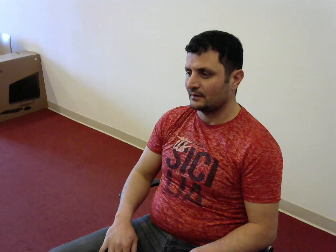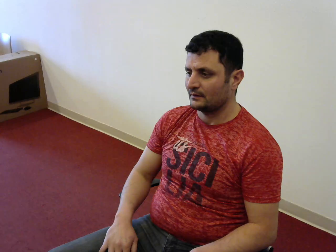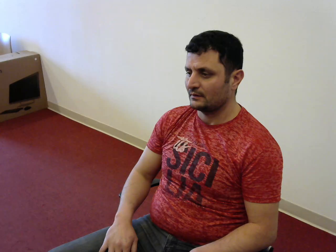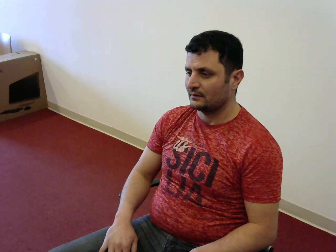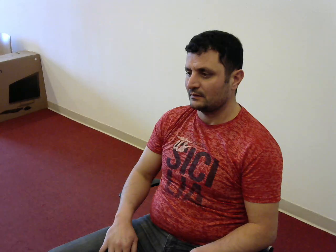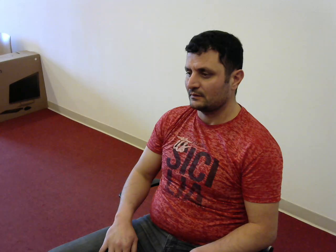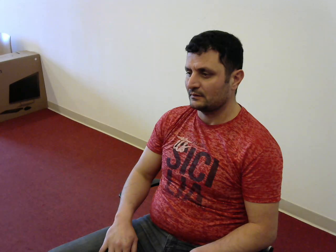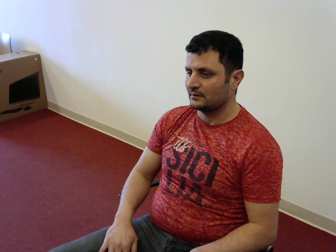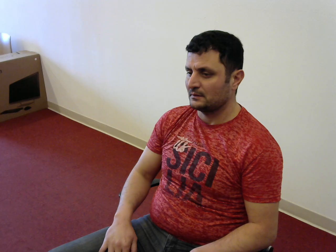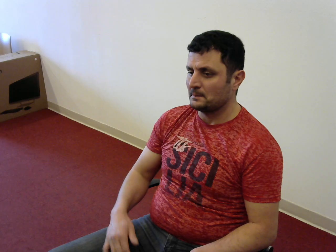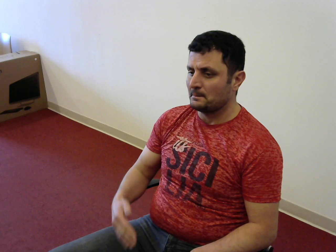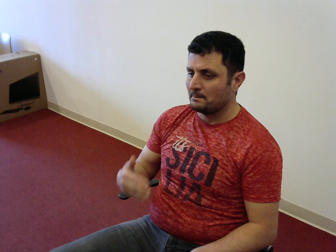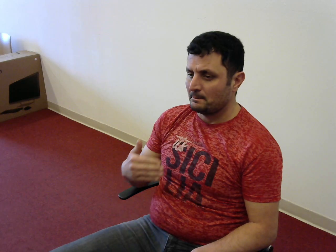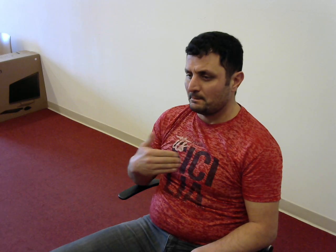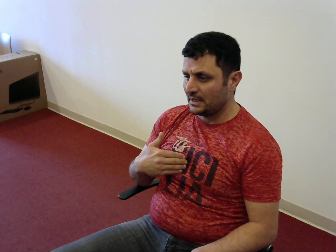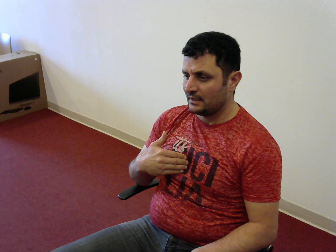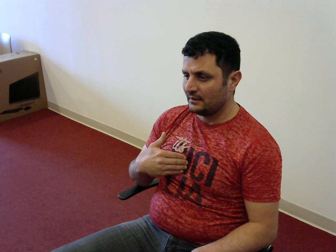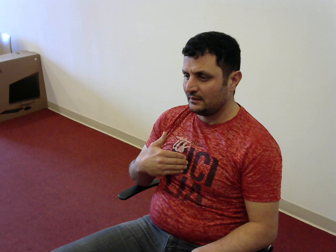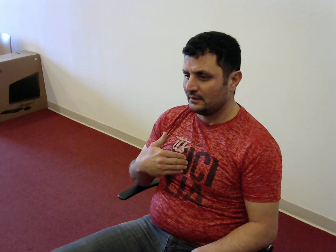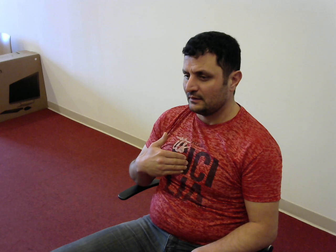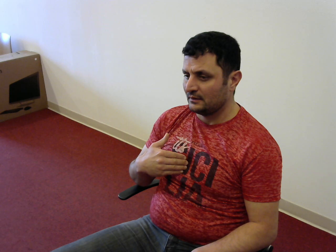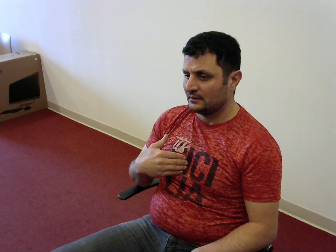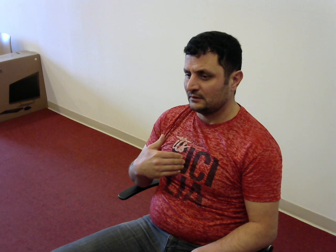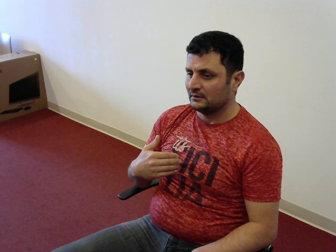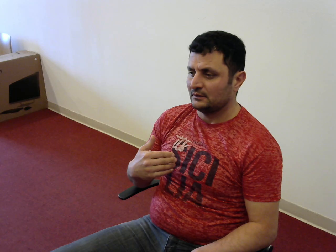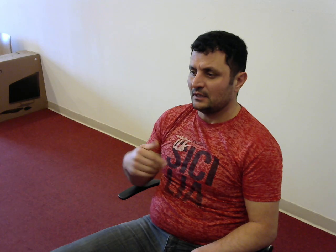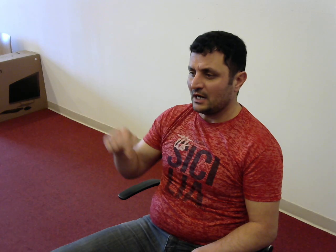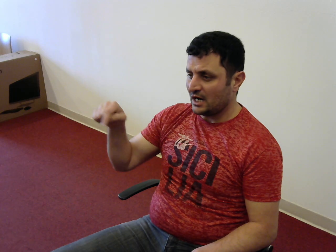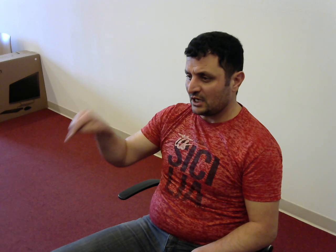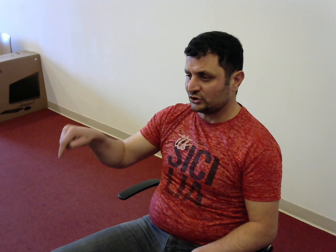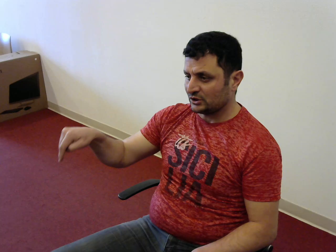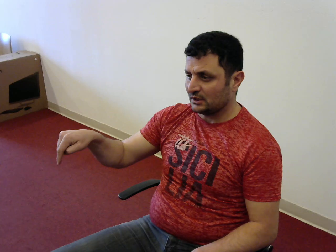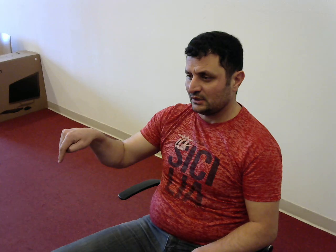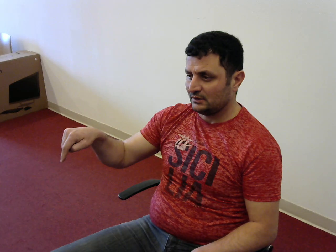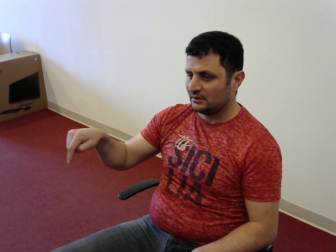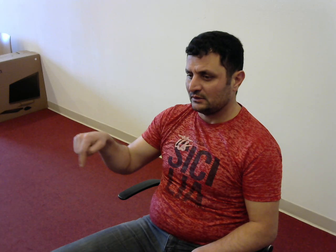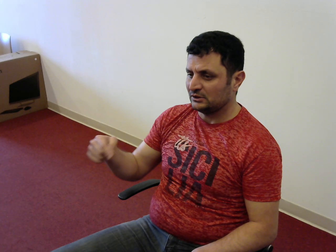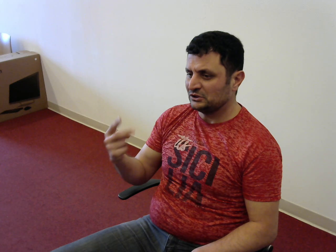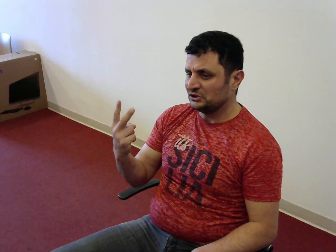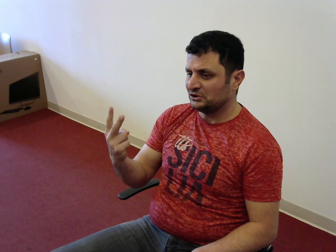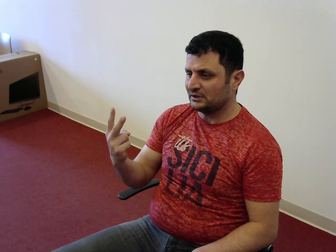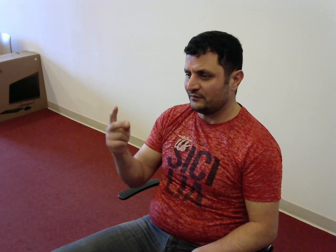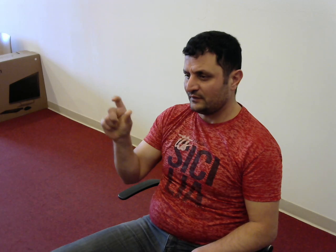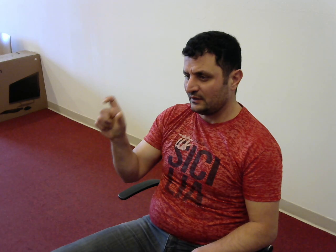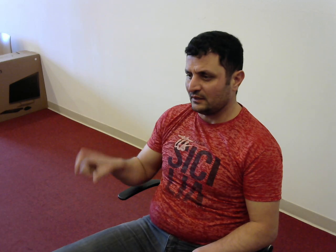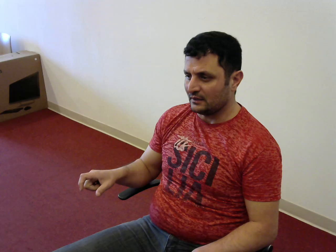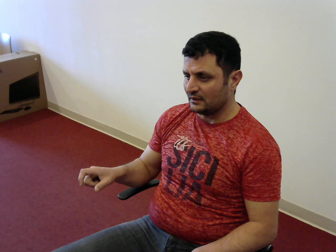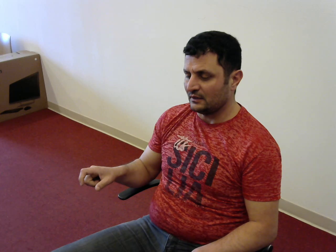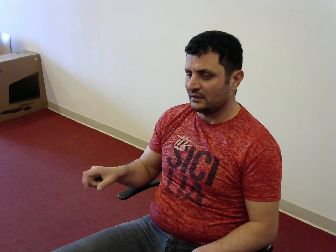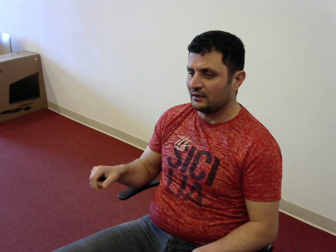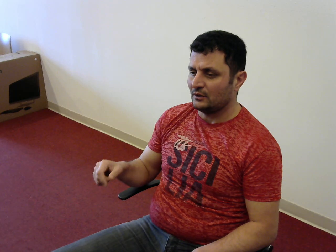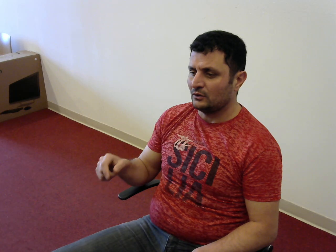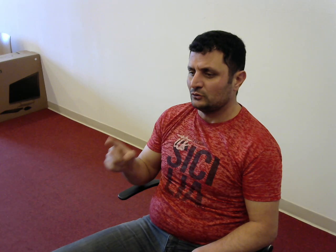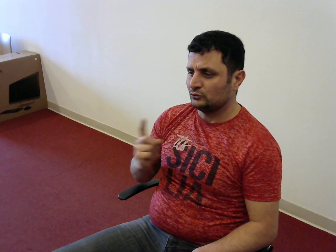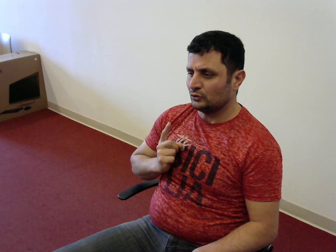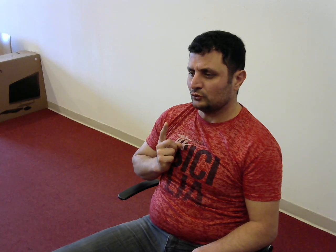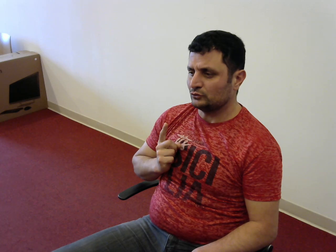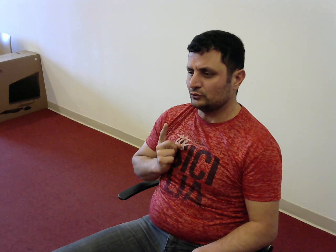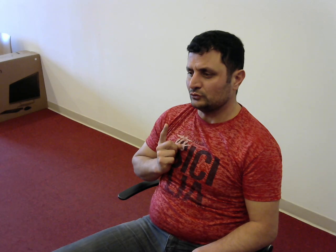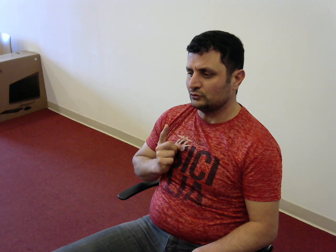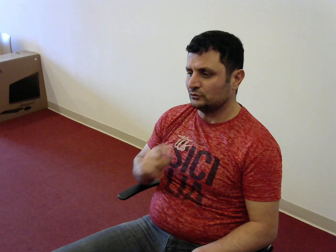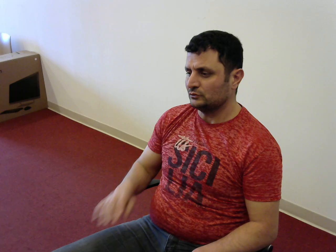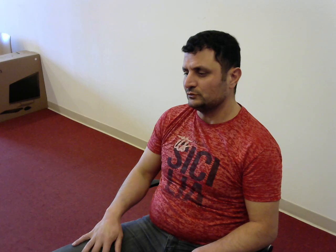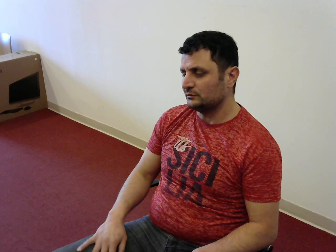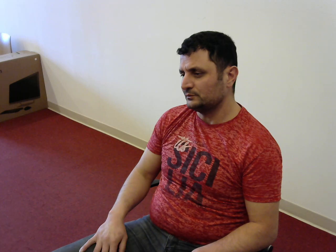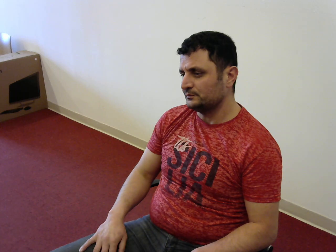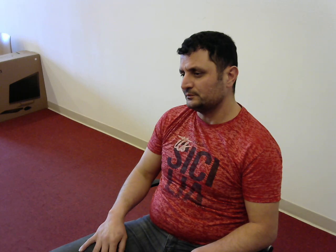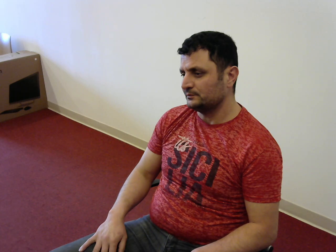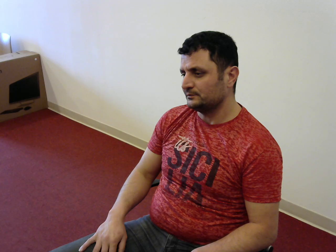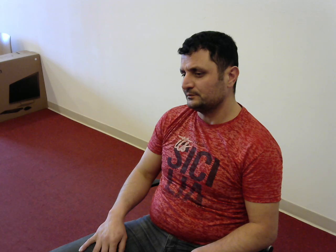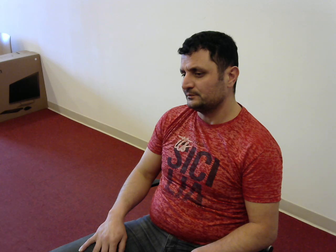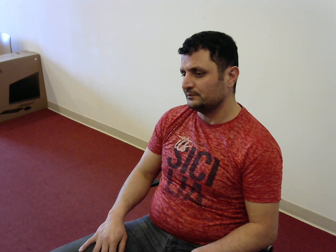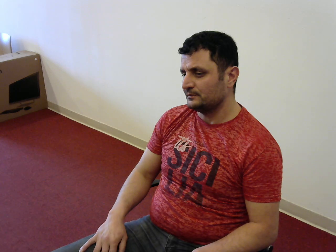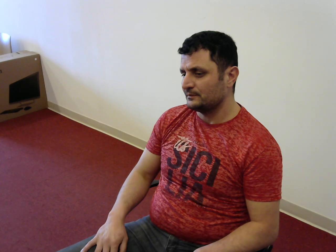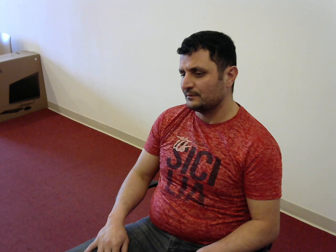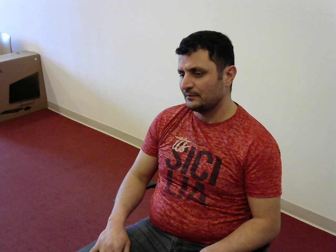Məni aşağıda 2 nəfər gözləyir